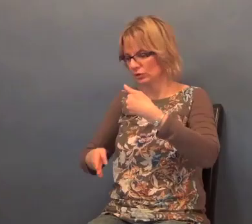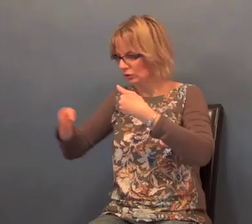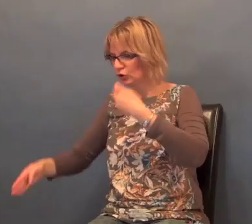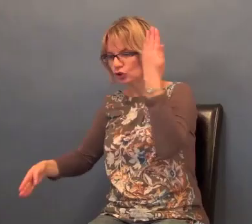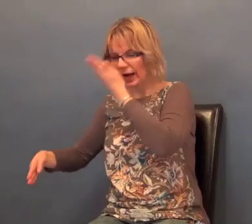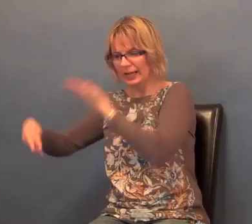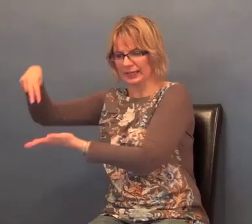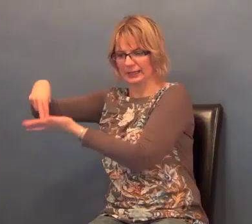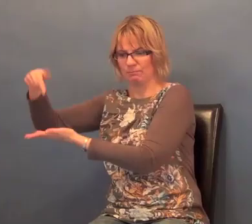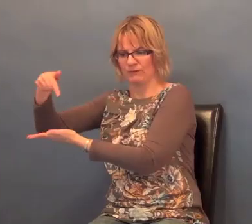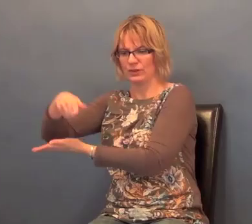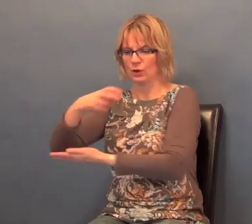Więc trzeba się przesunąć na czarne oznakowanie.